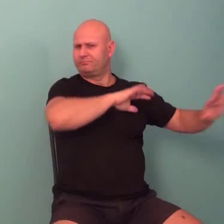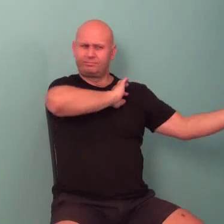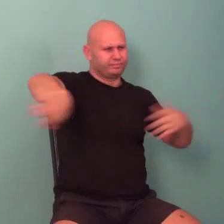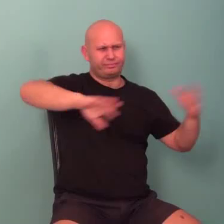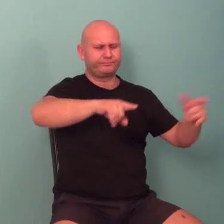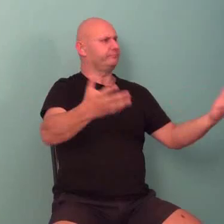Ludzie byli w szoku.